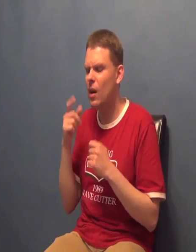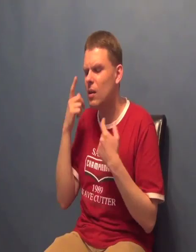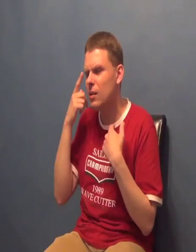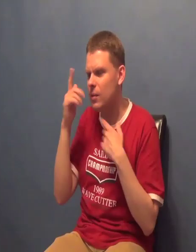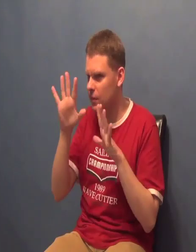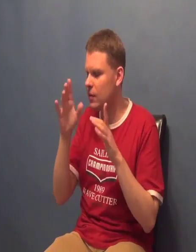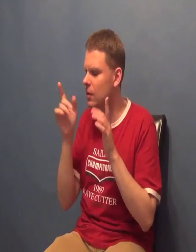Myślę, poczekaj.